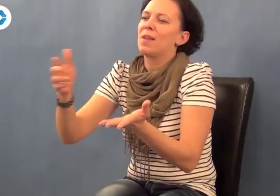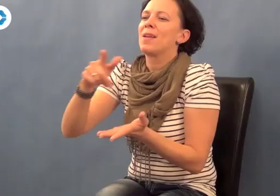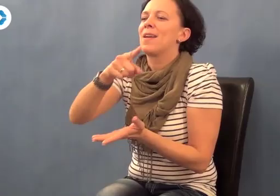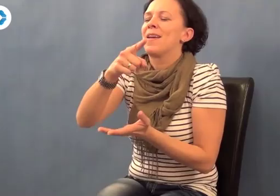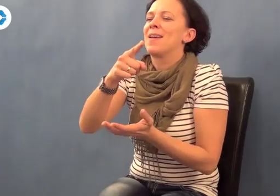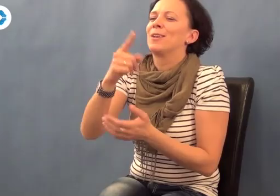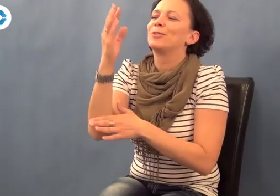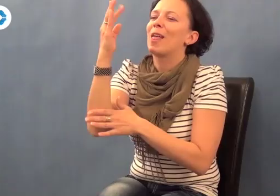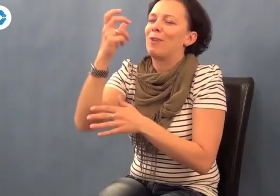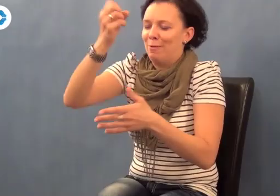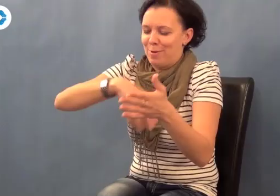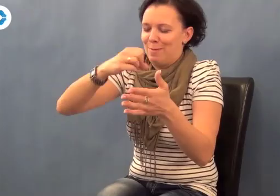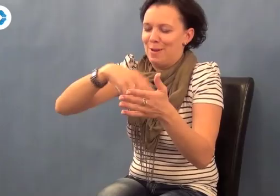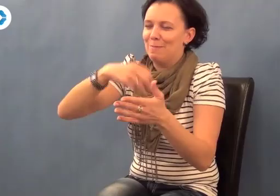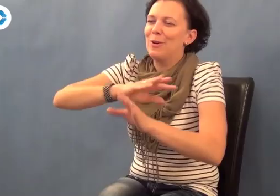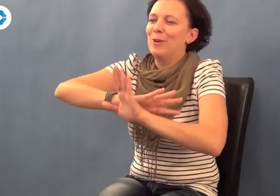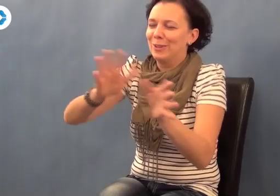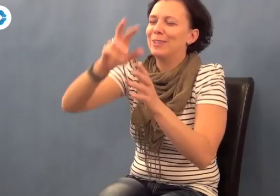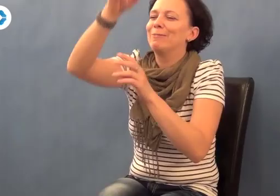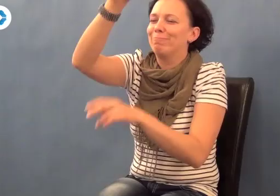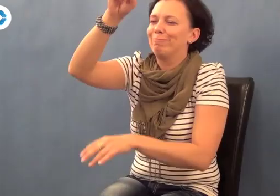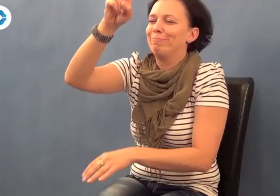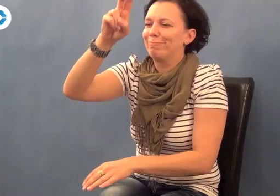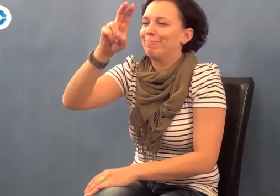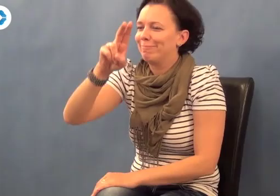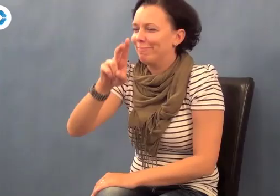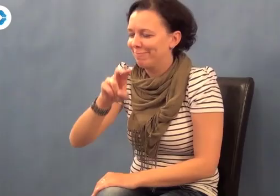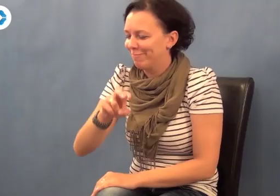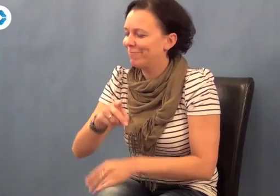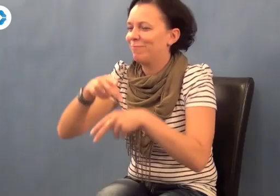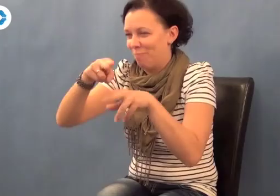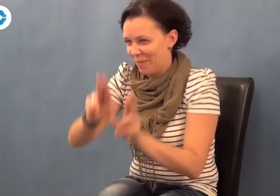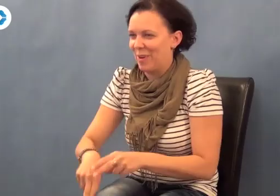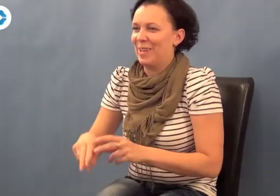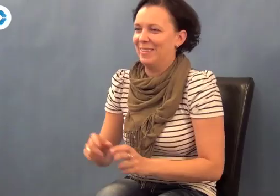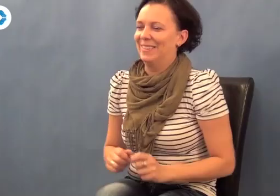A tam, na drzewie, pan, który zbiera gruszki, kończy, schodzi na dół.